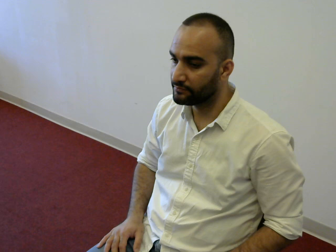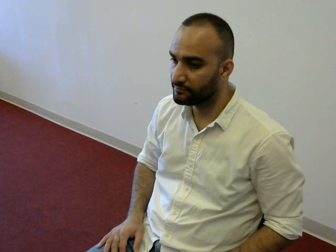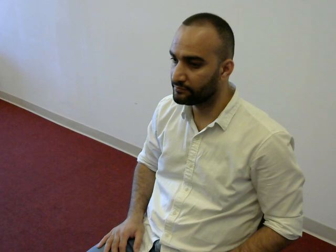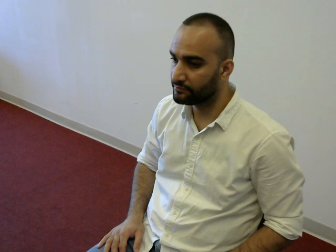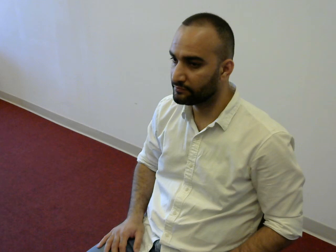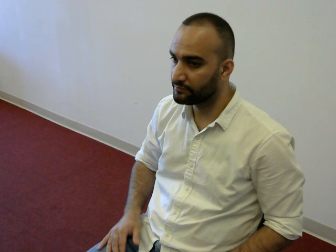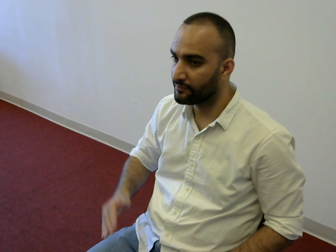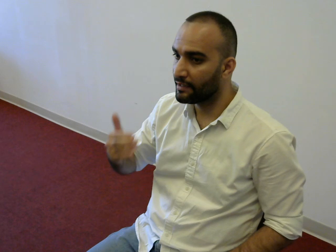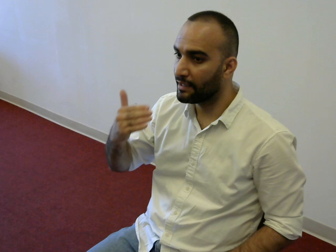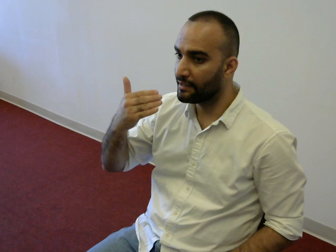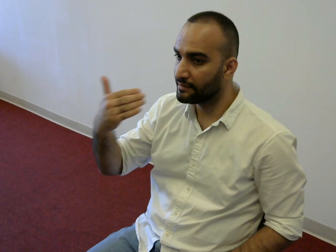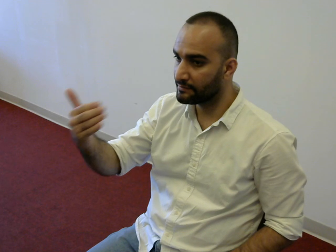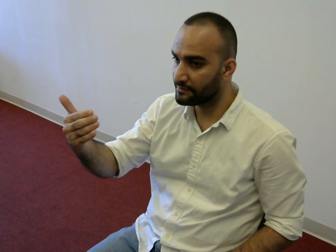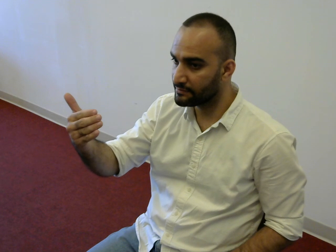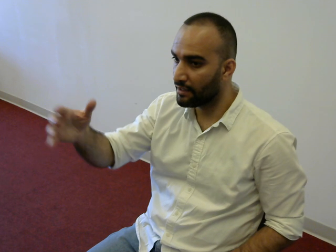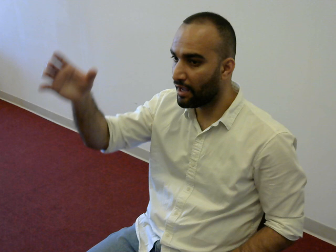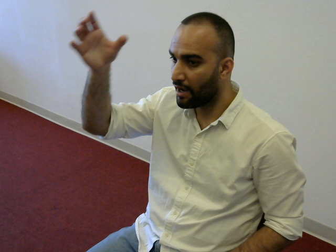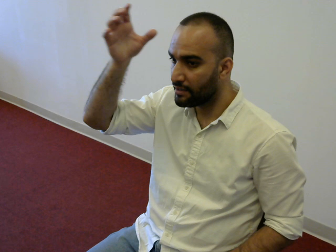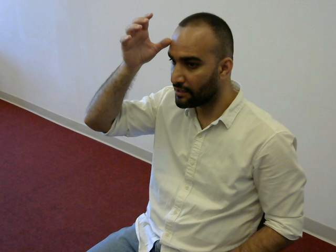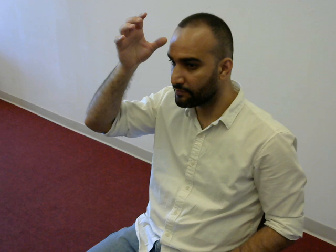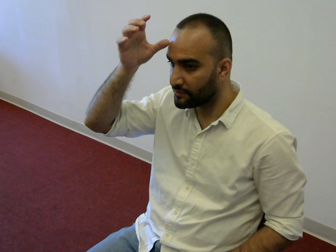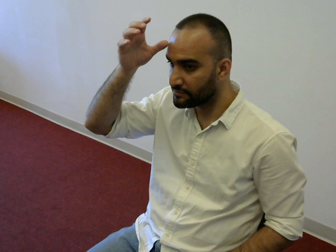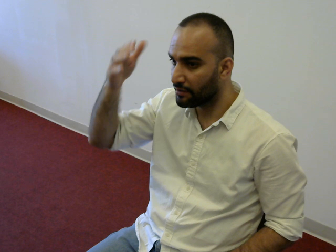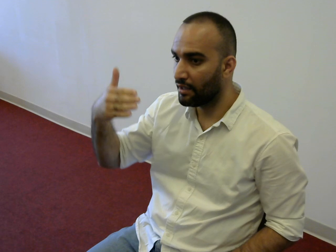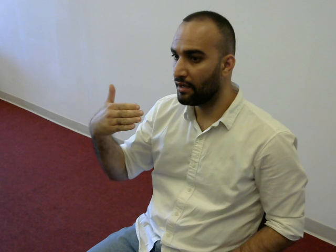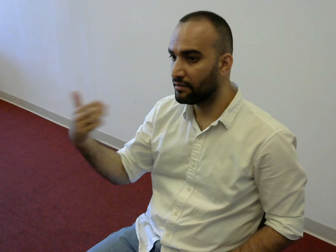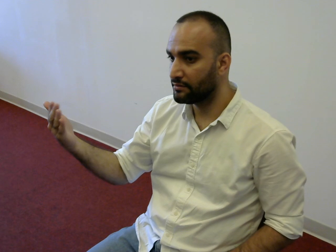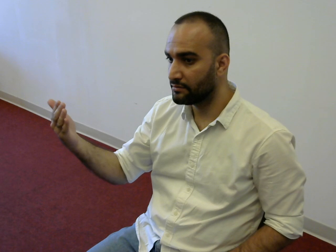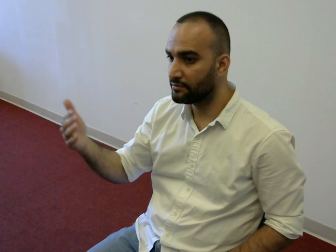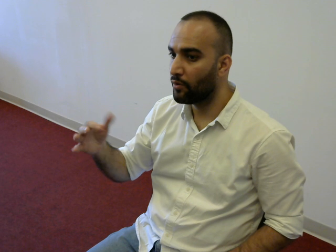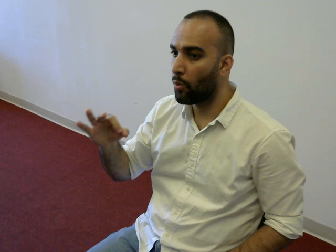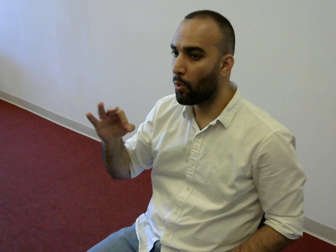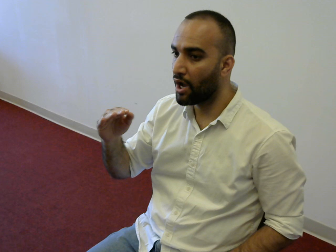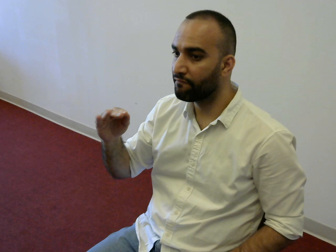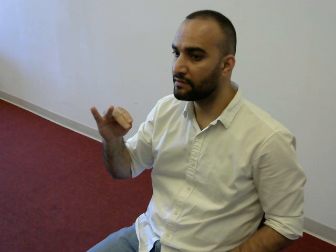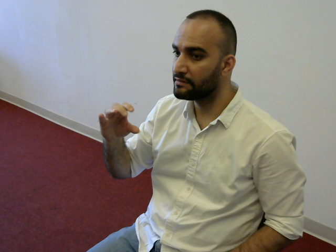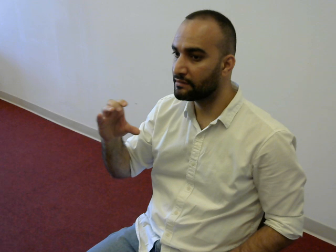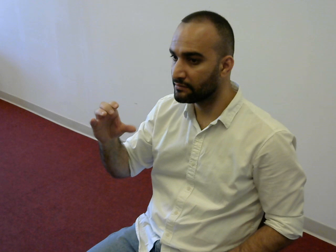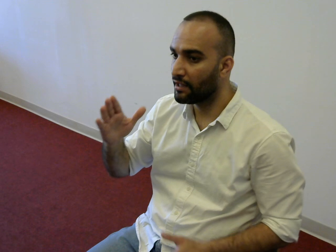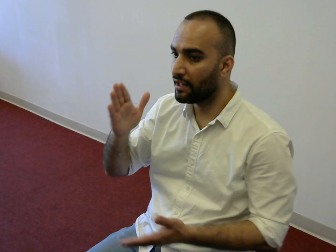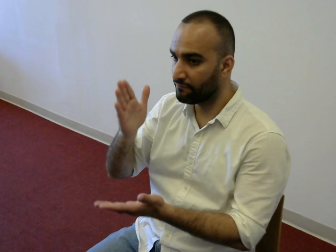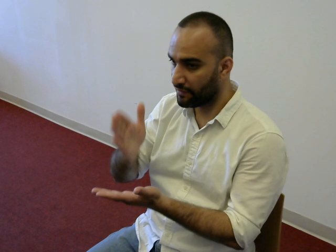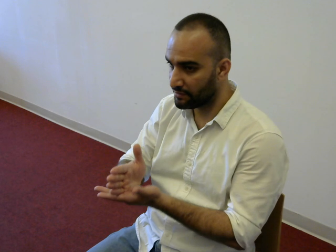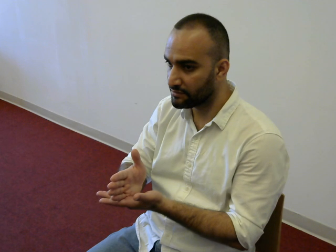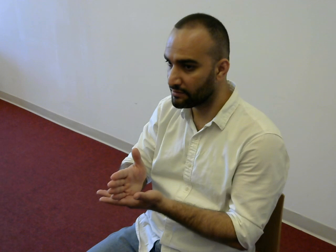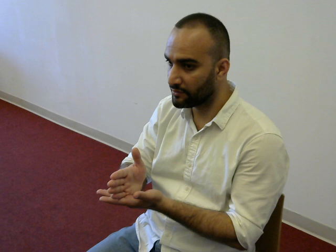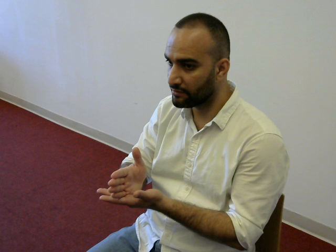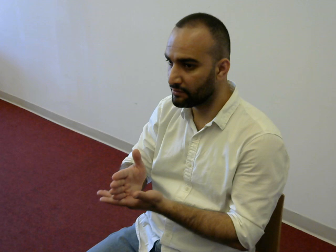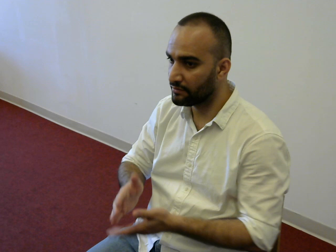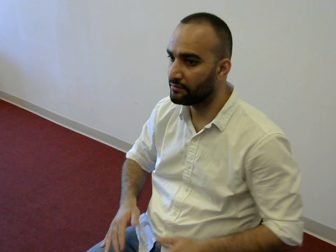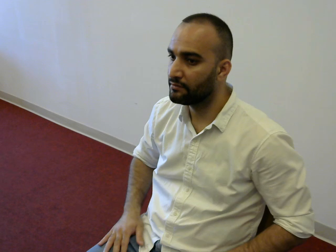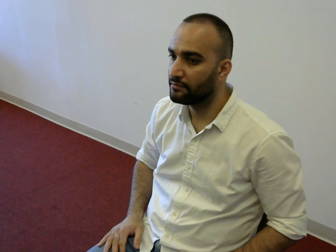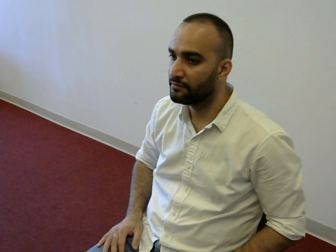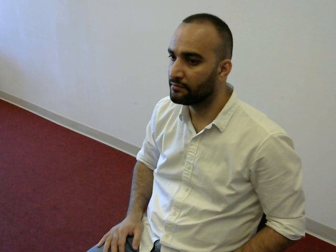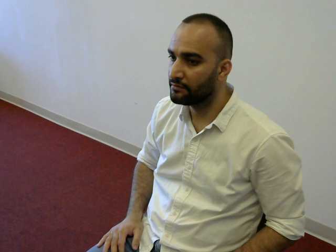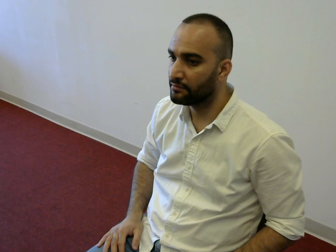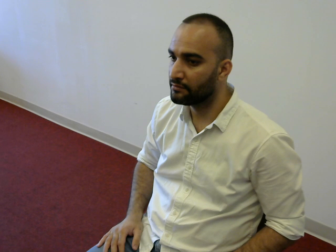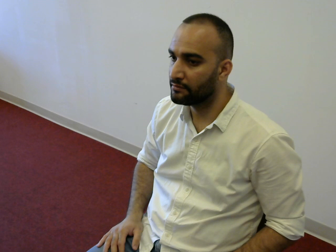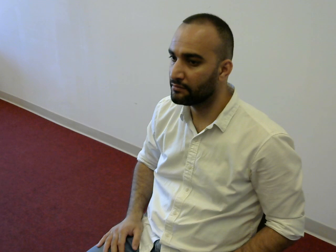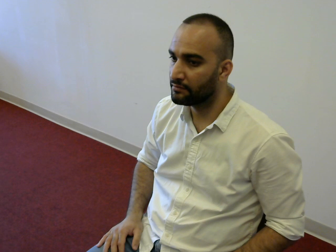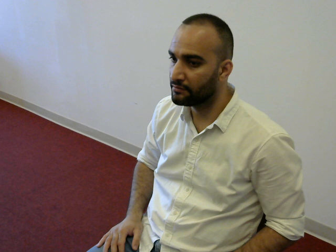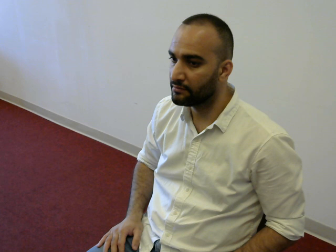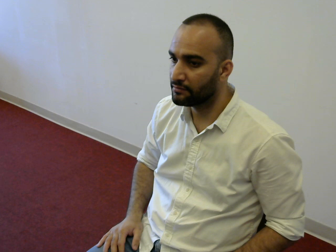Sizin Elmlər Akademiyası tərəfdə ofisiniz varmı?